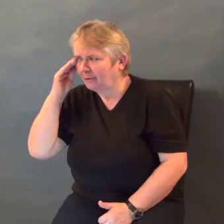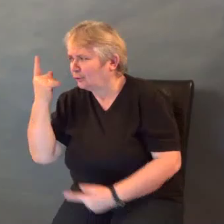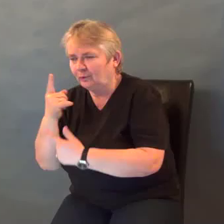Zapamiętam.